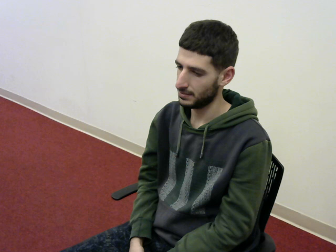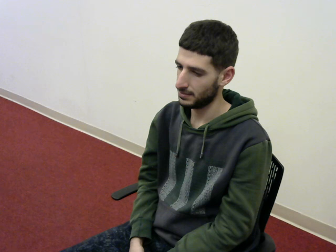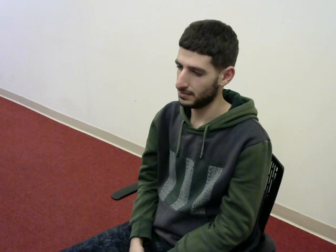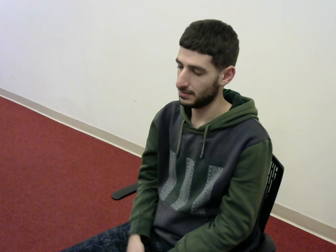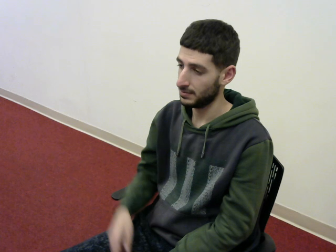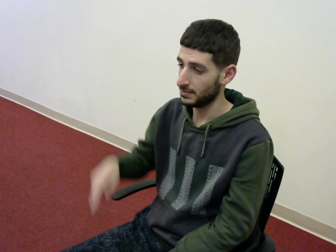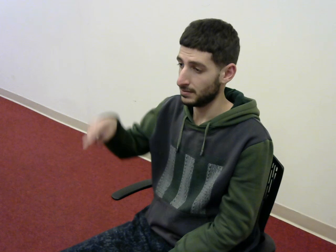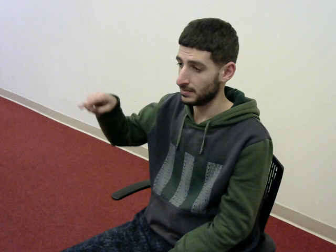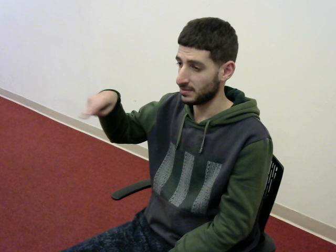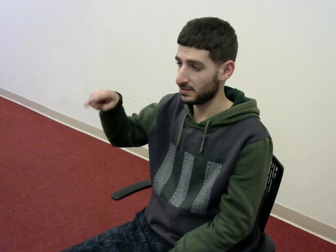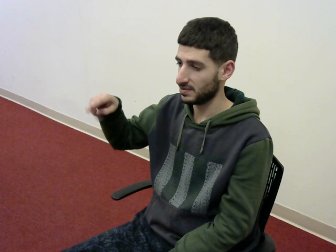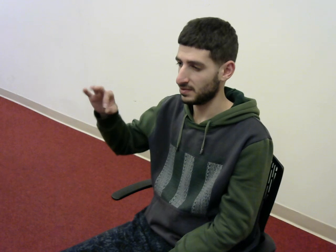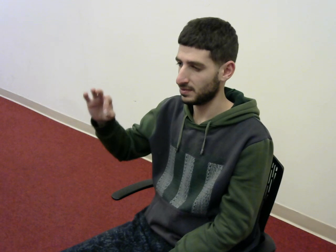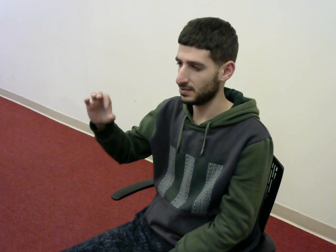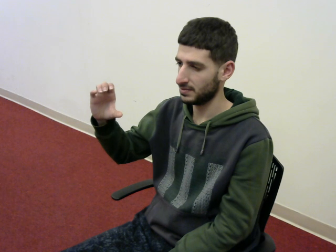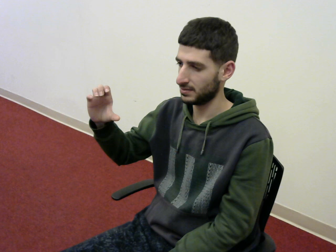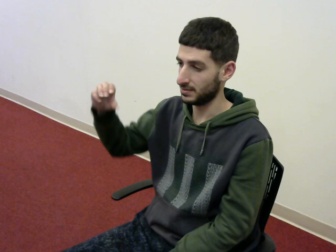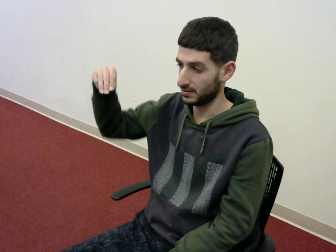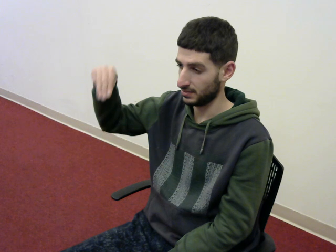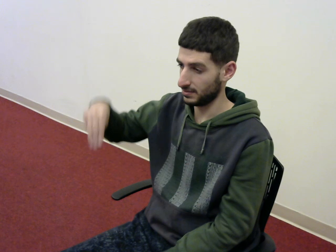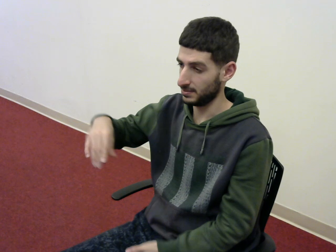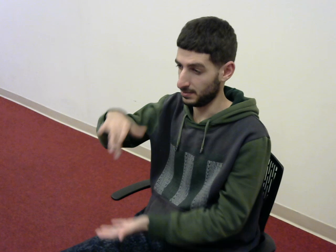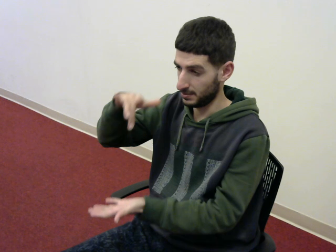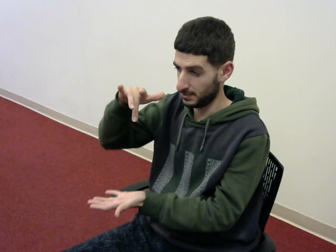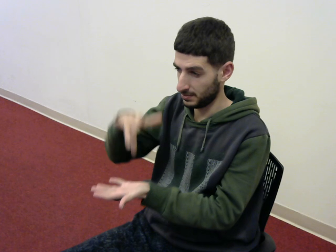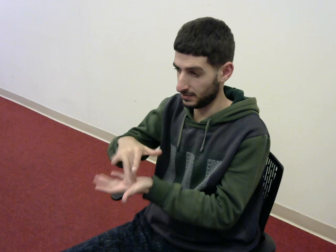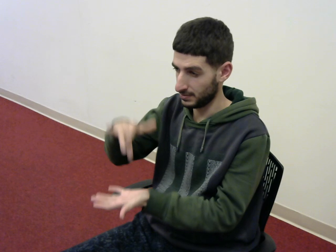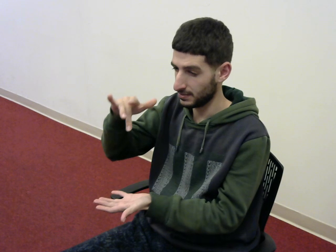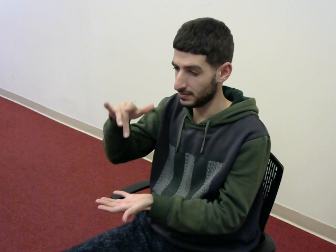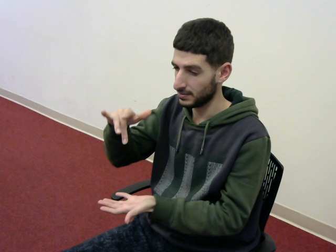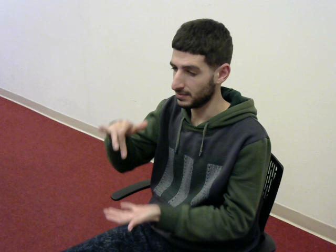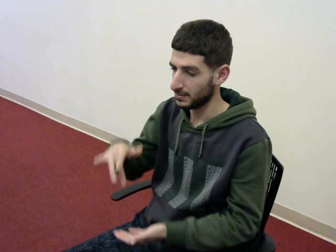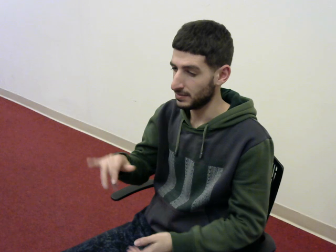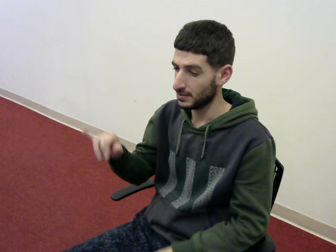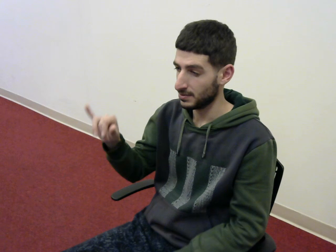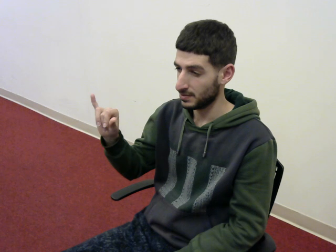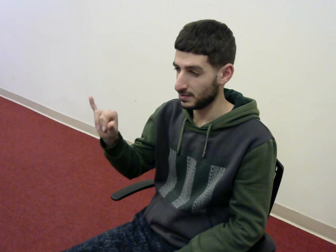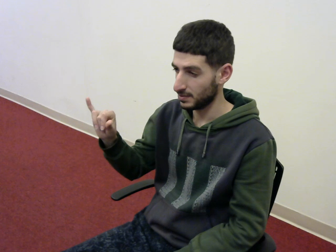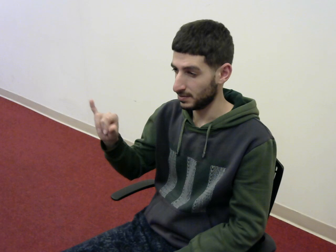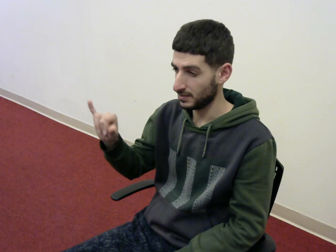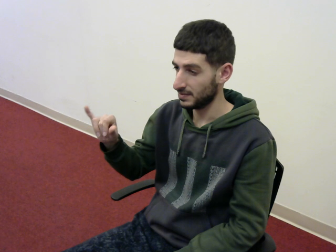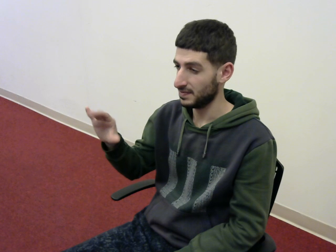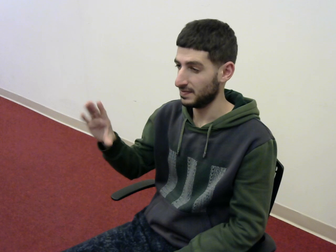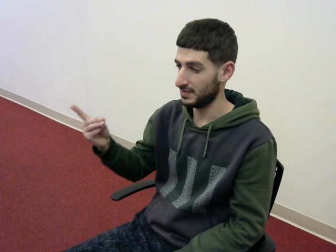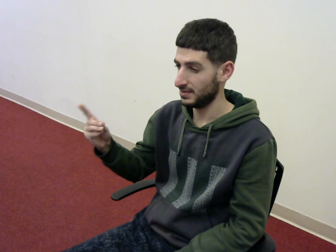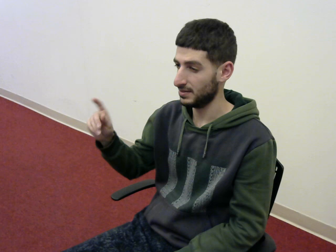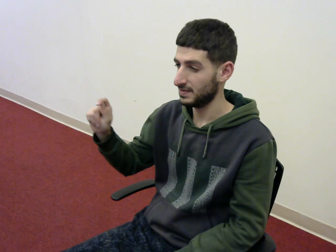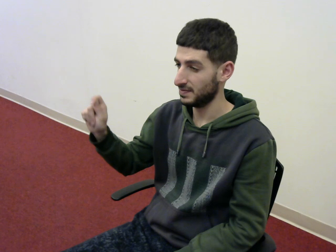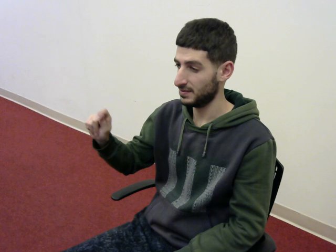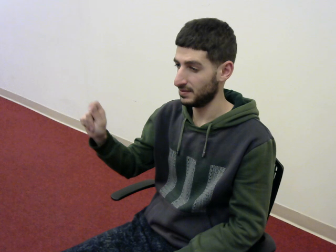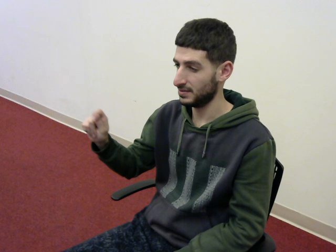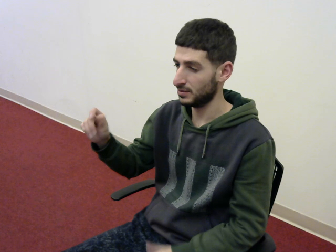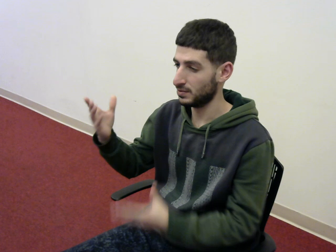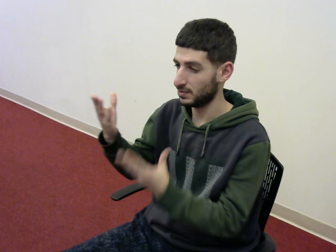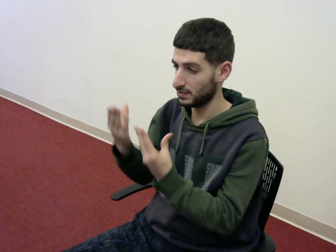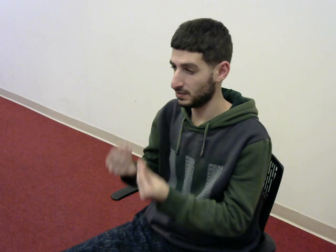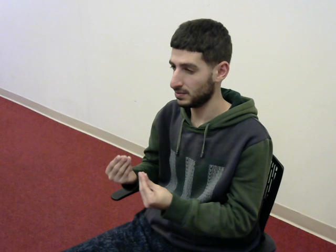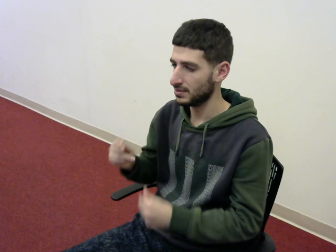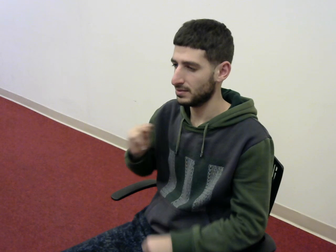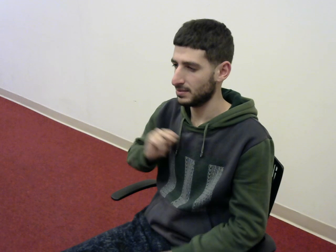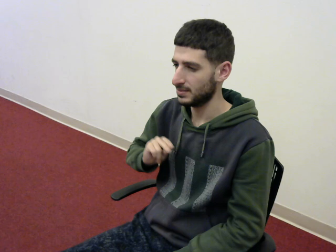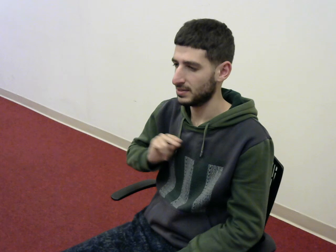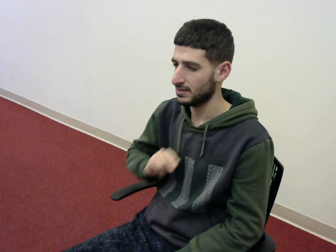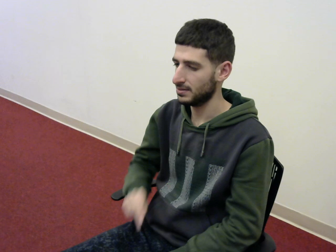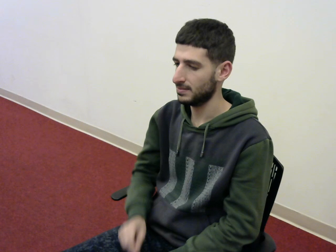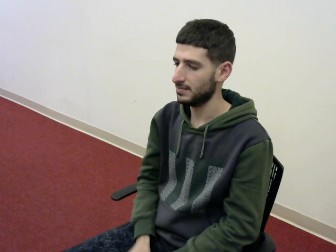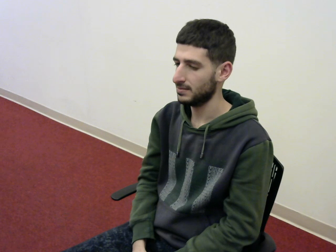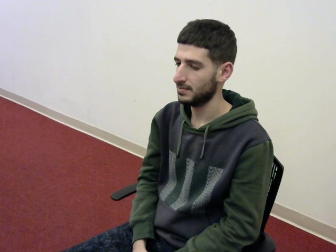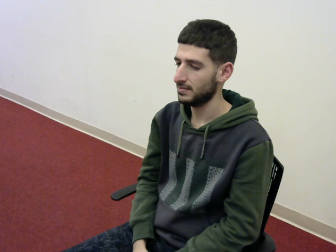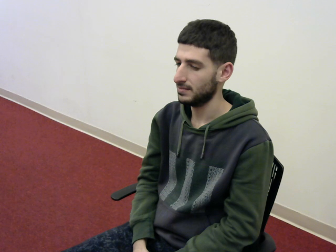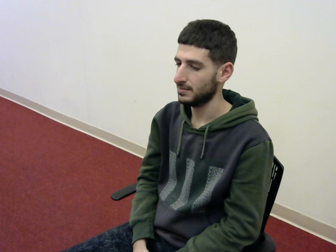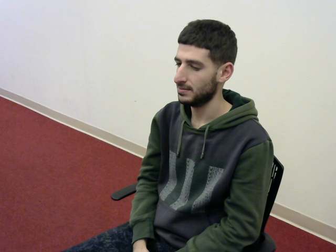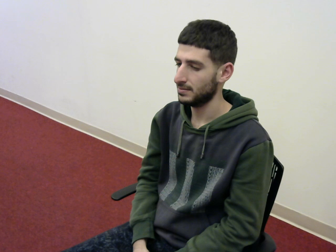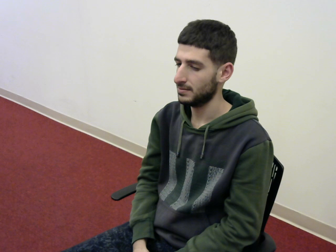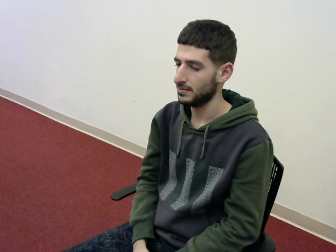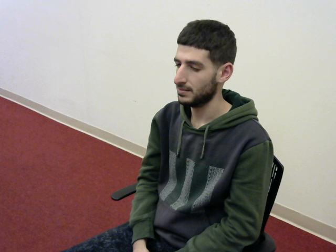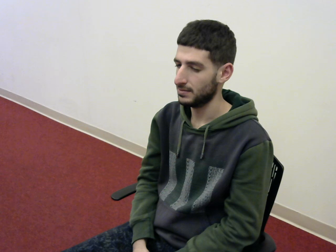DOST mərkəzləri şənbə və bazar günü işləyirmi?